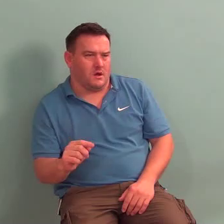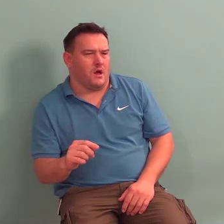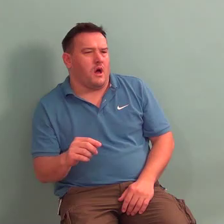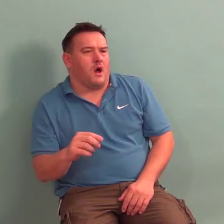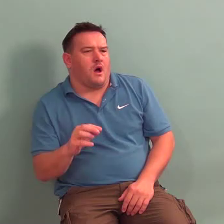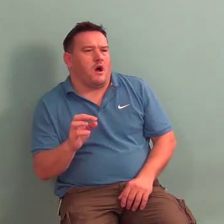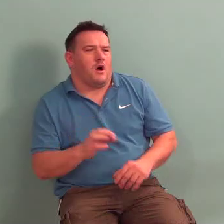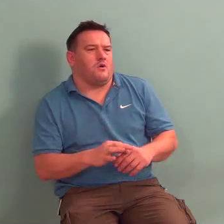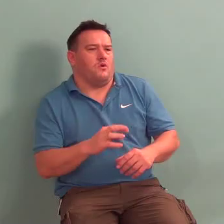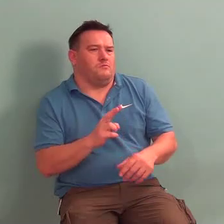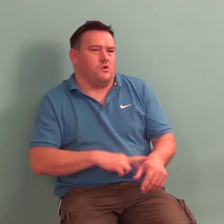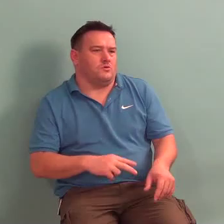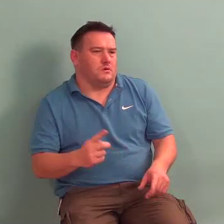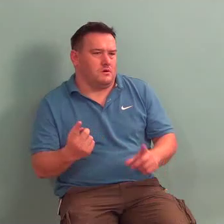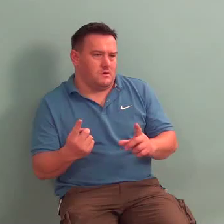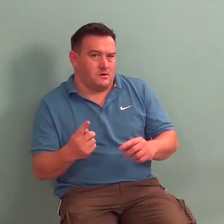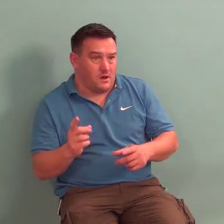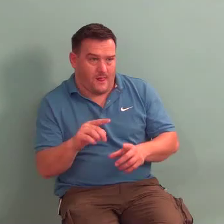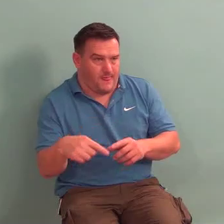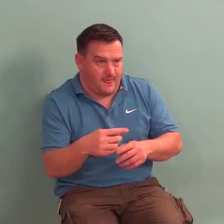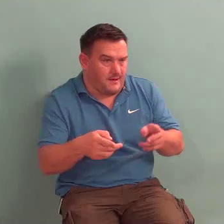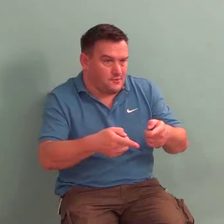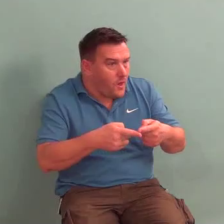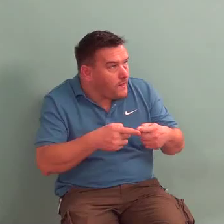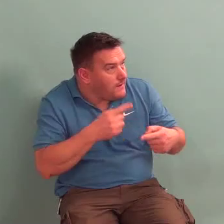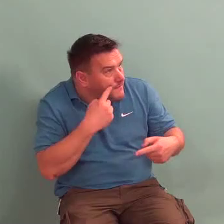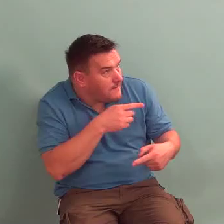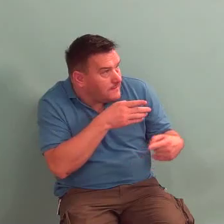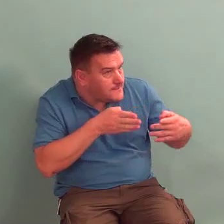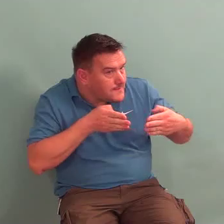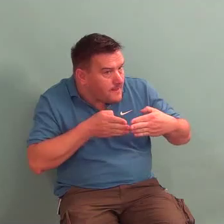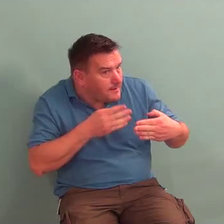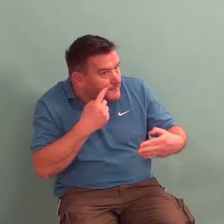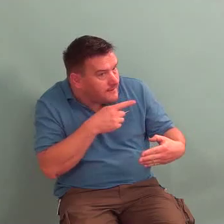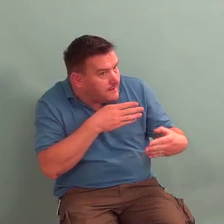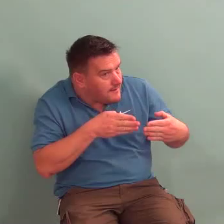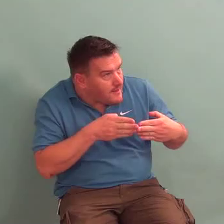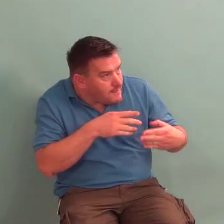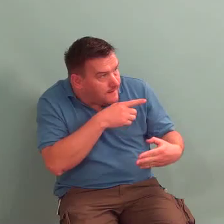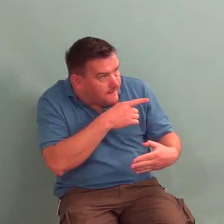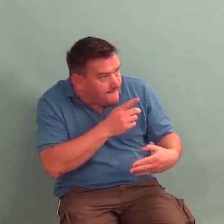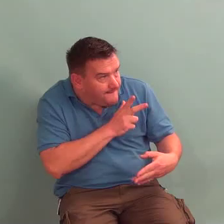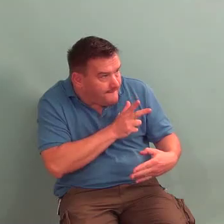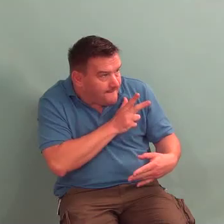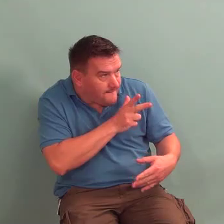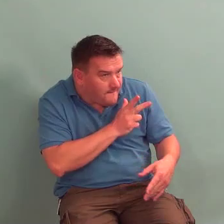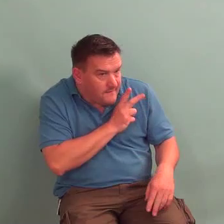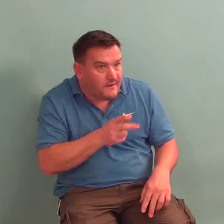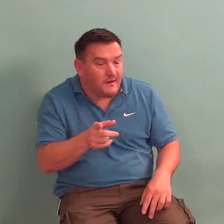Akurat nadszedł policjant i zauważył chłopca czającego się i czekającego w kącie.